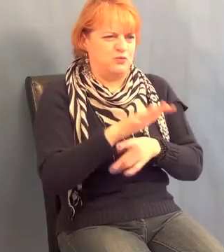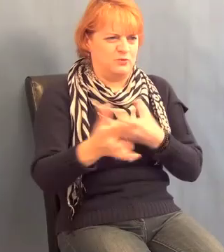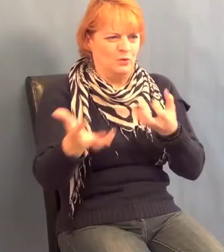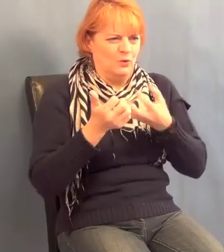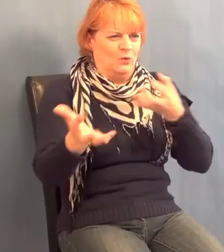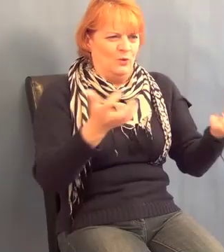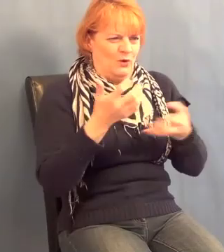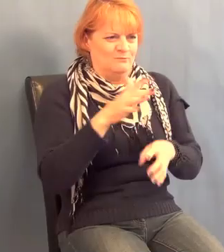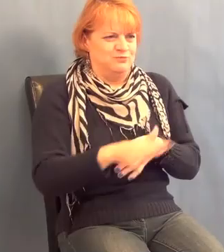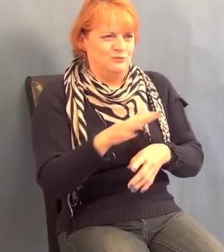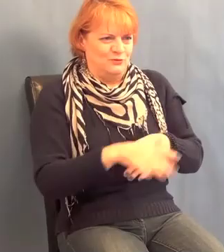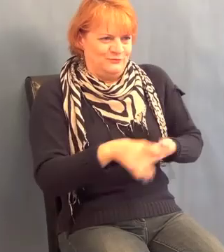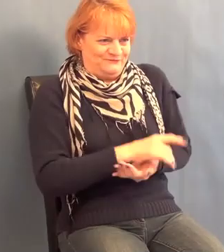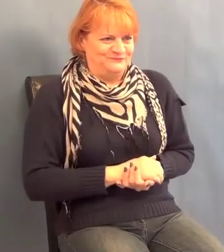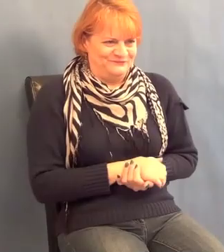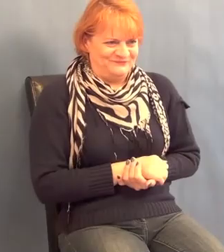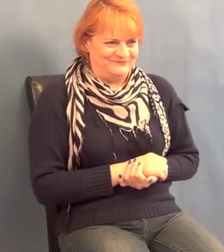Bierze się z brudnej wody.